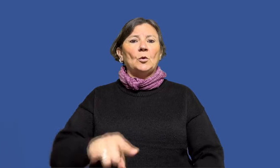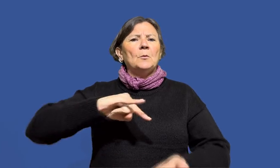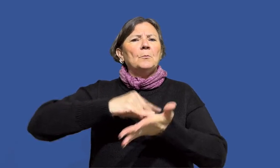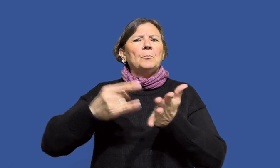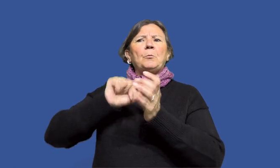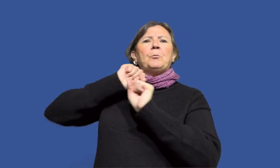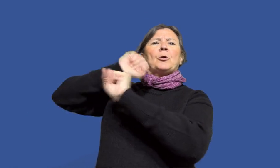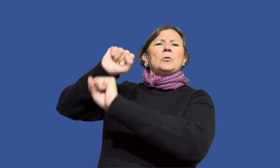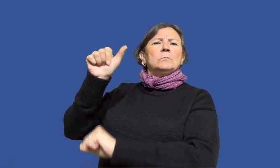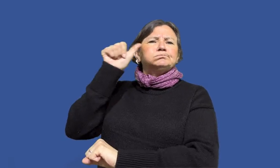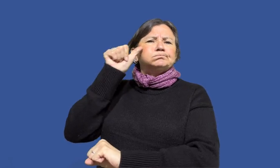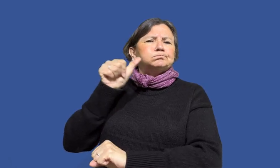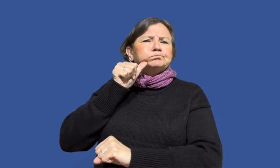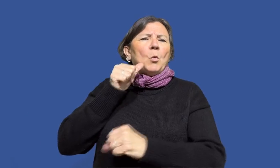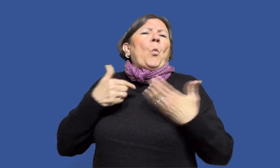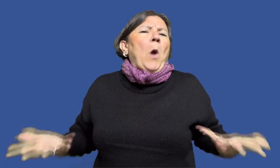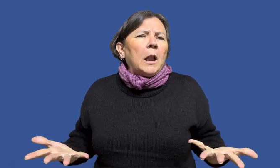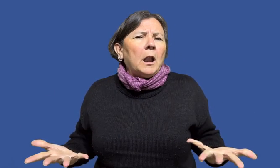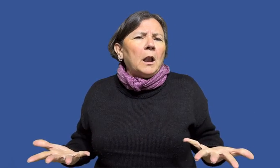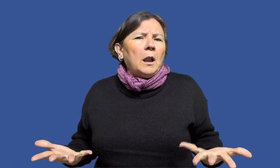Quin mètode anticonceptiu utilitzes?